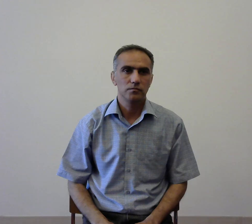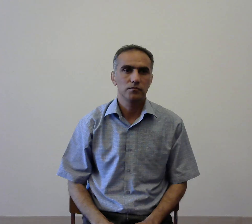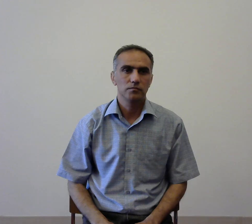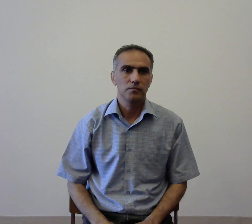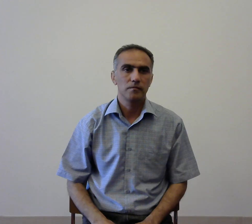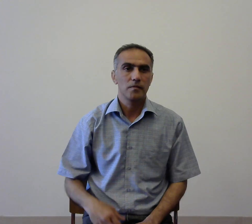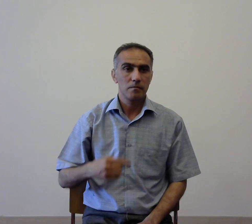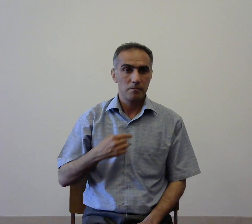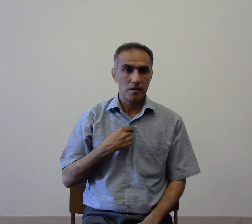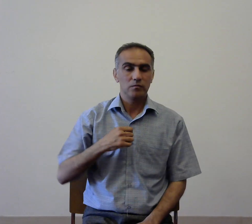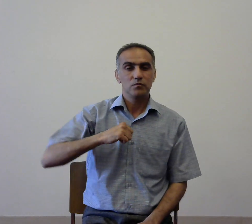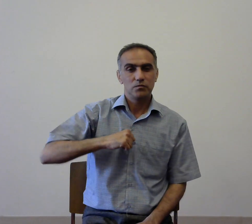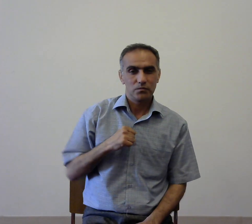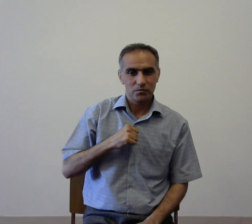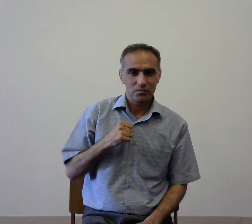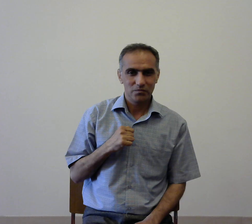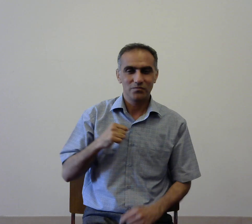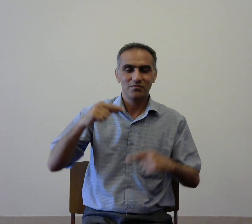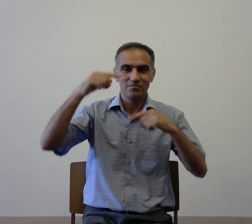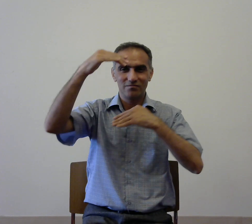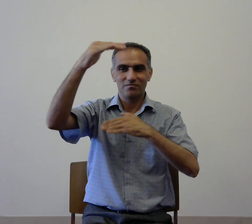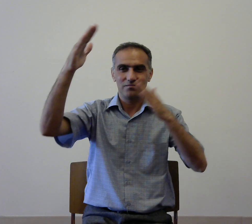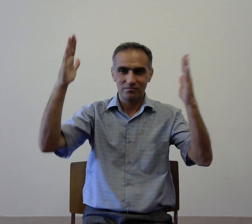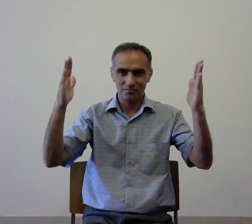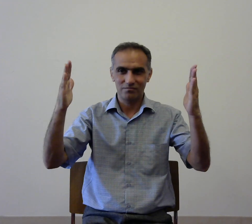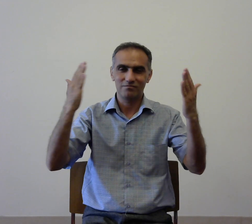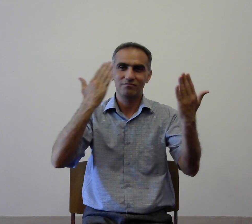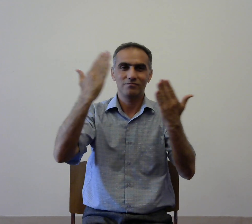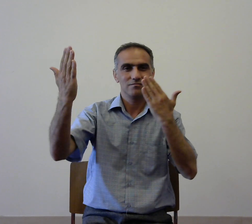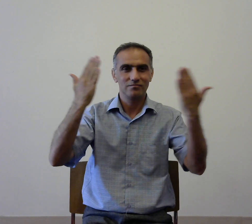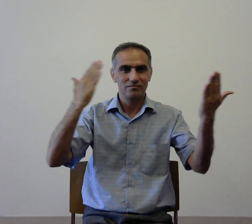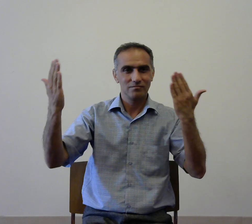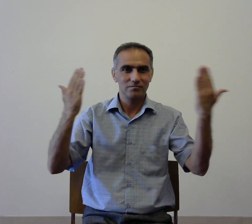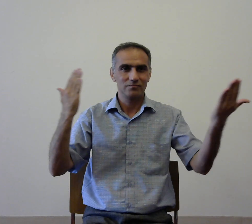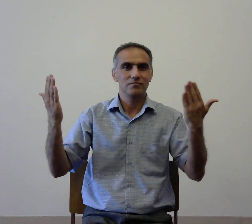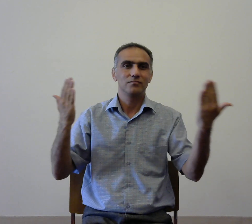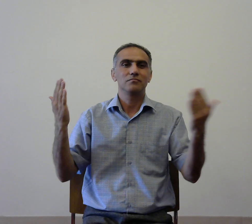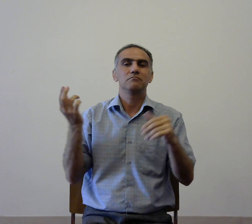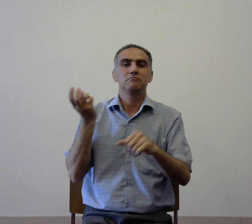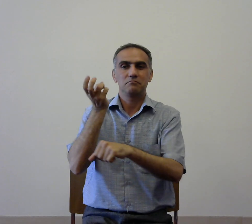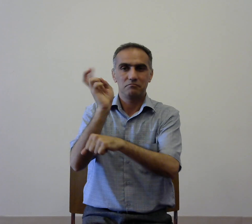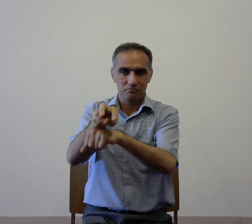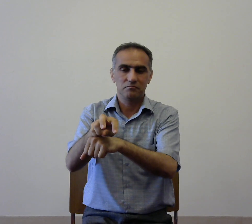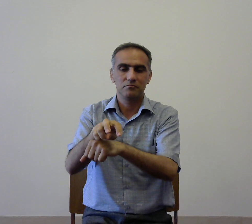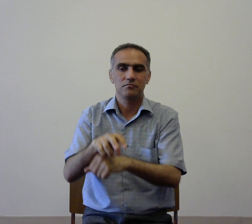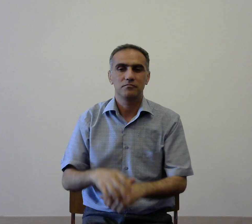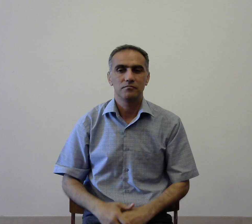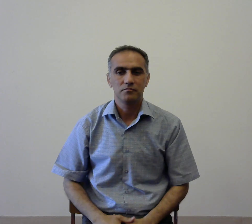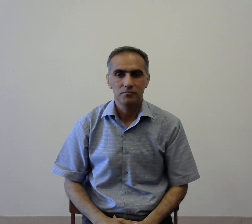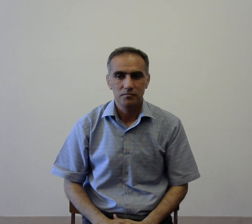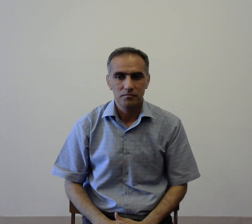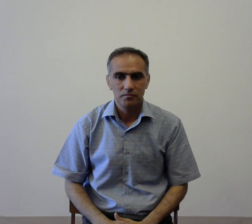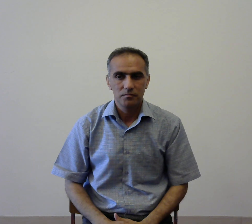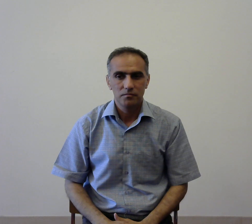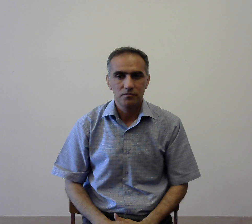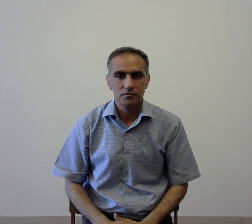Mənim dostumla sərgiyə getmişdim